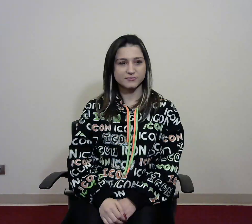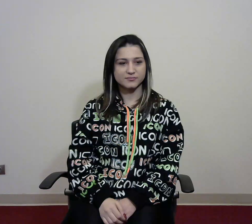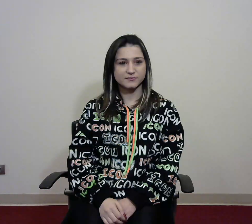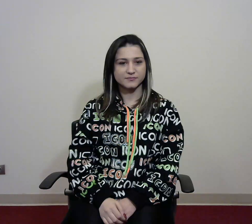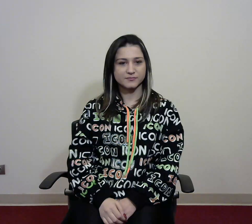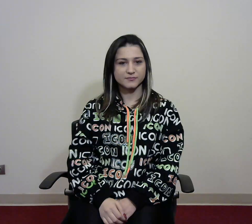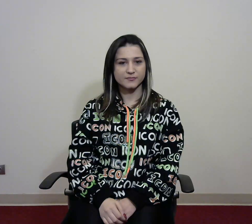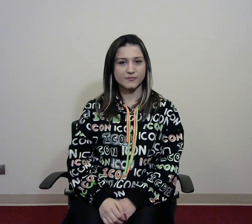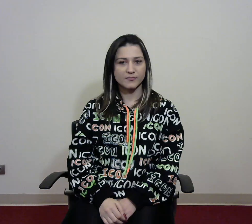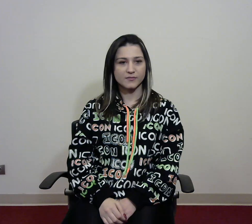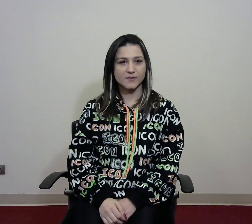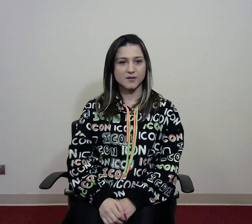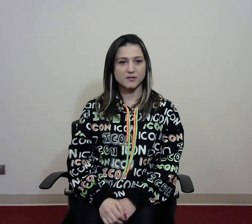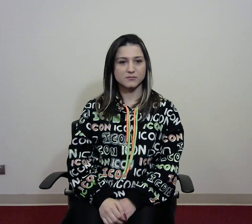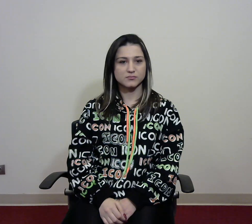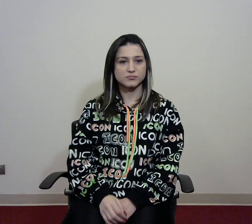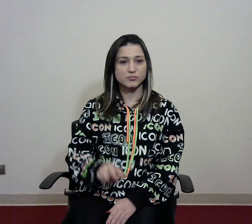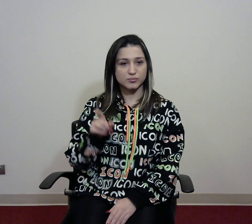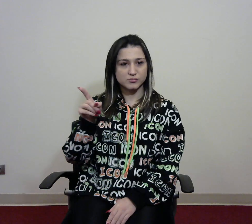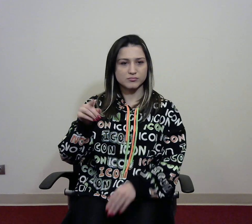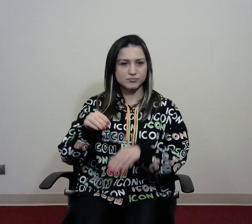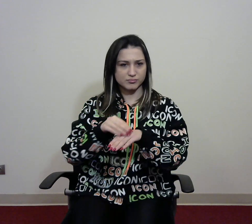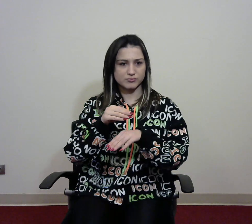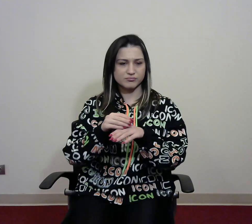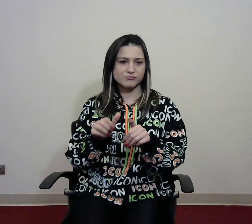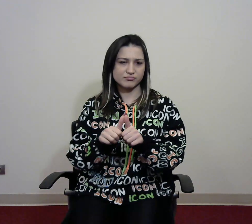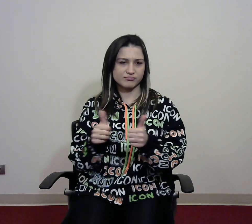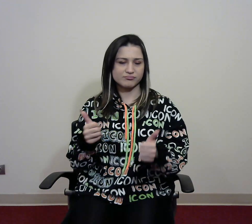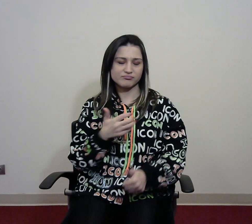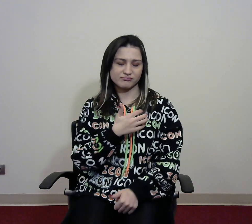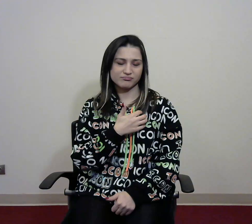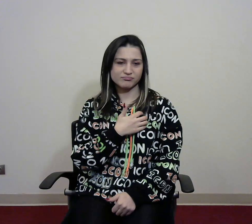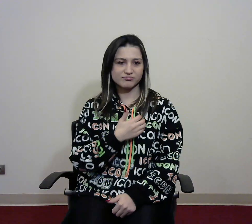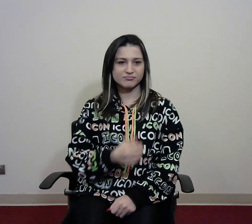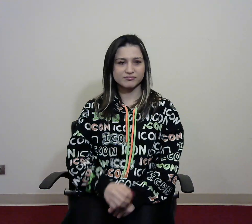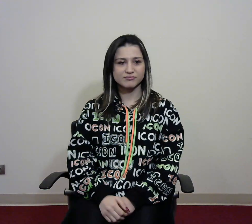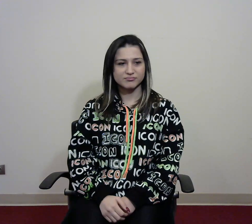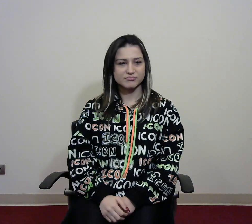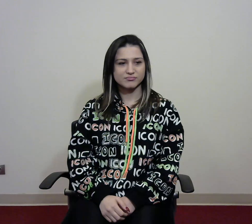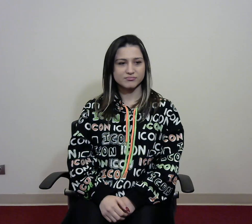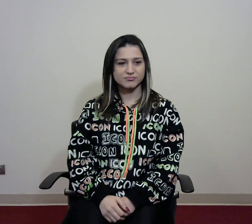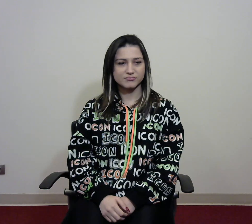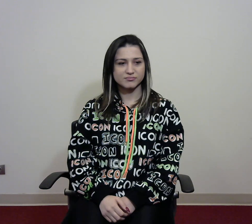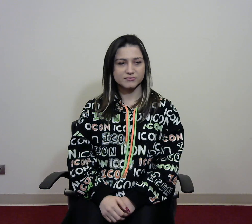O həyat yoldaşından ayrılmaq istəyir